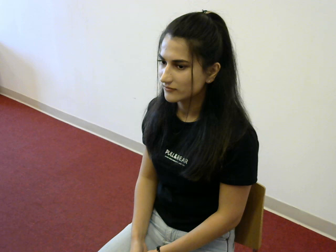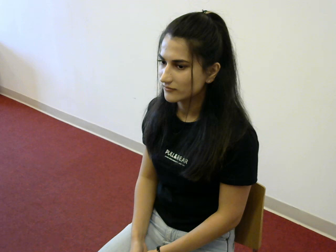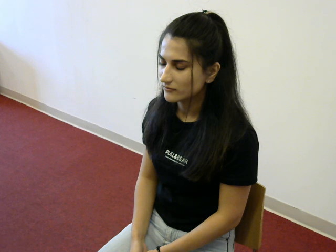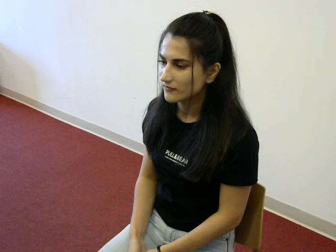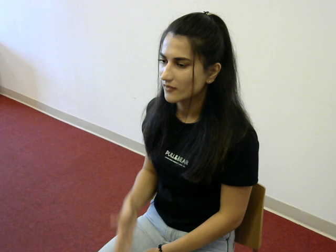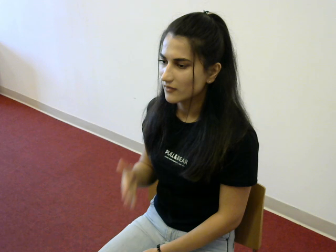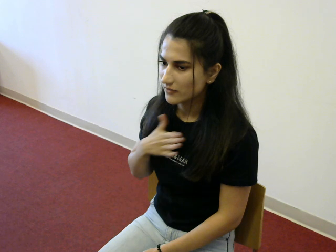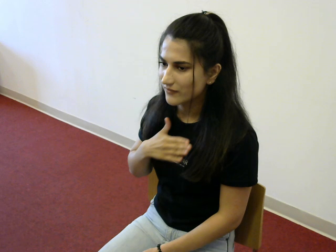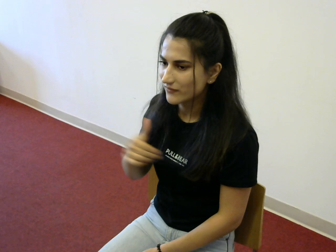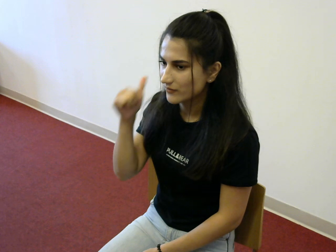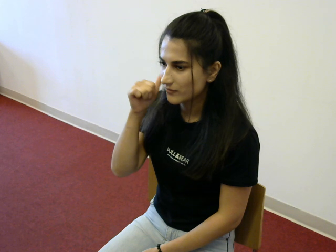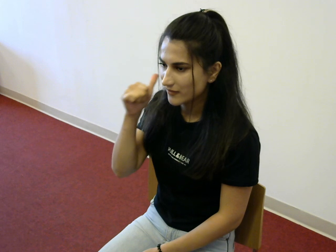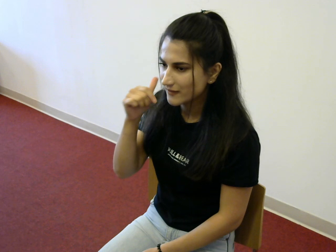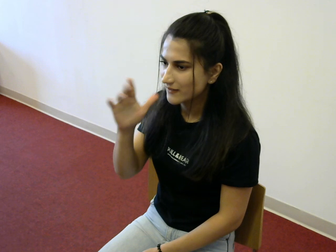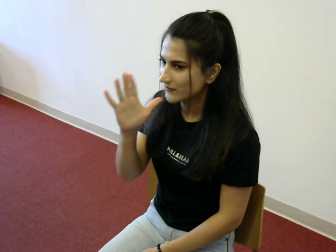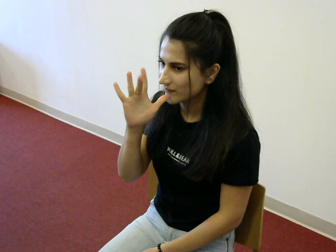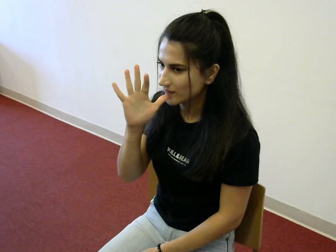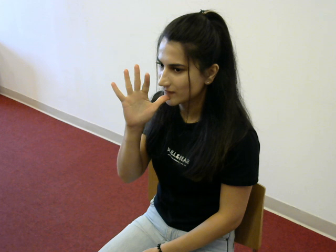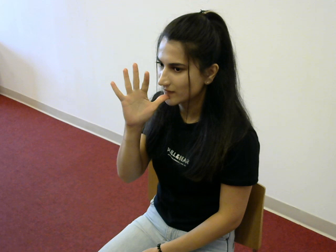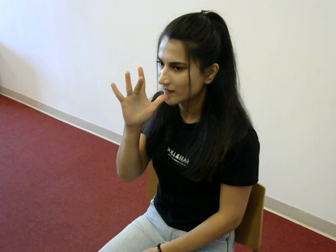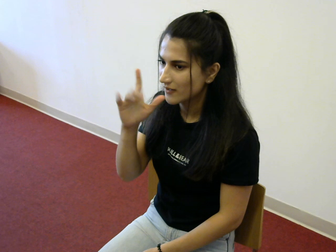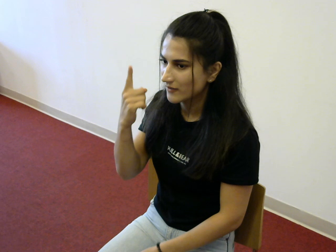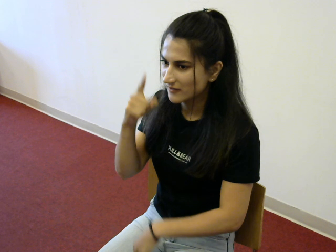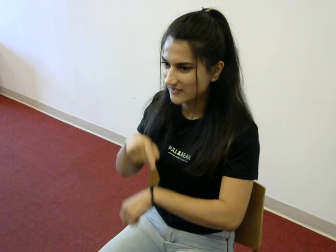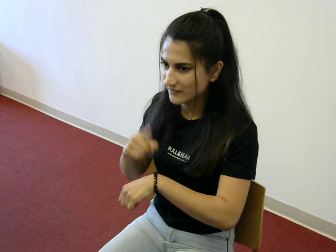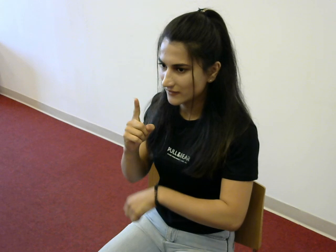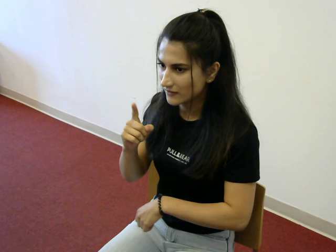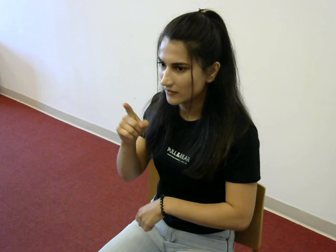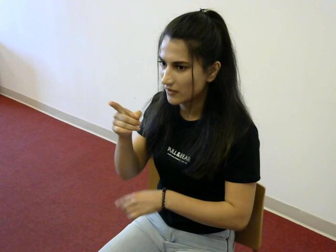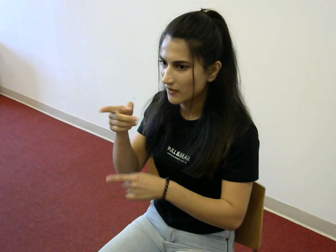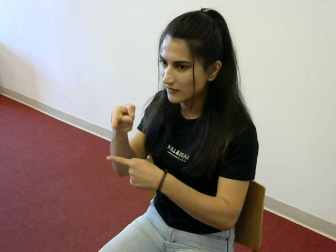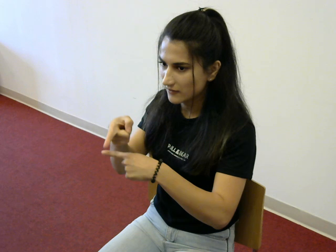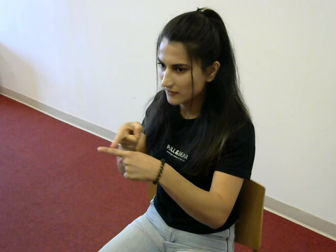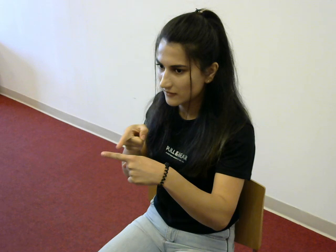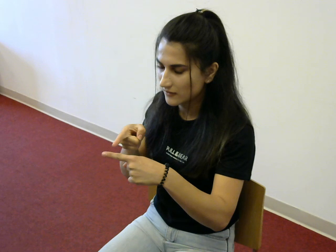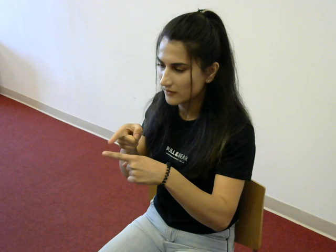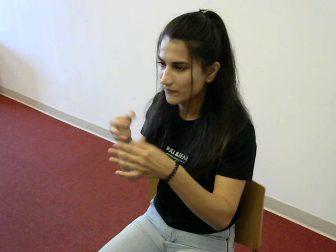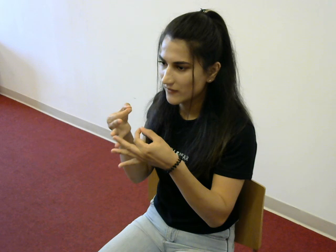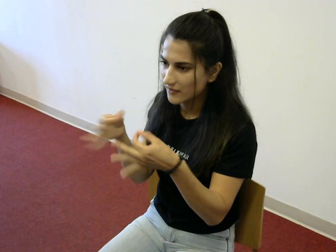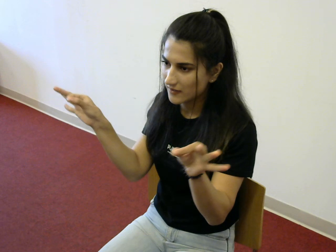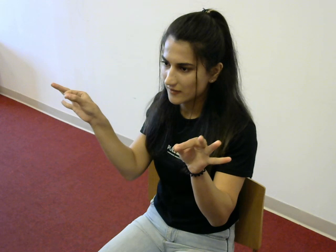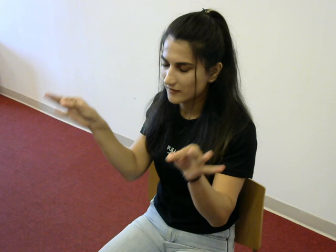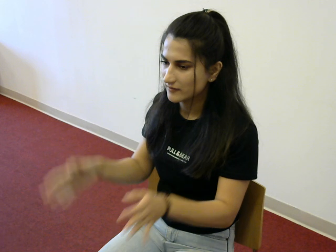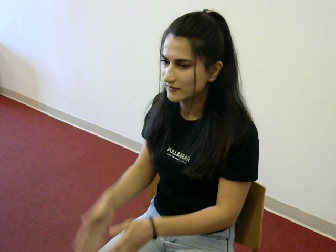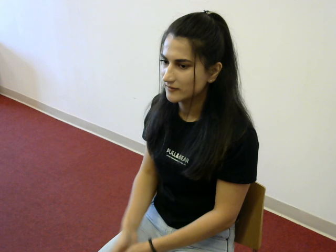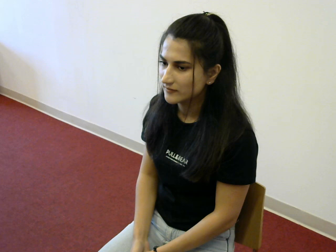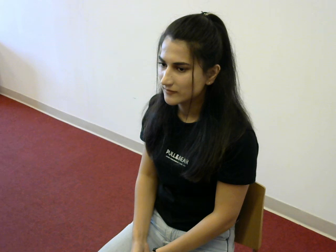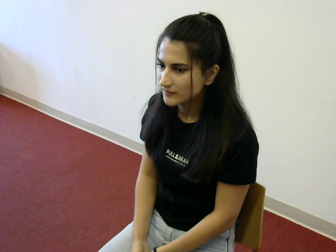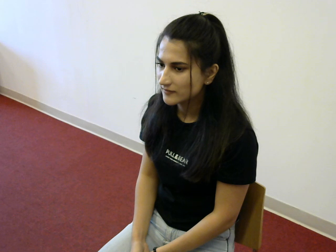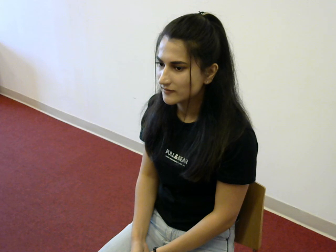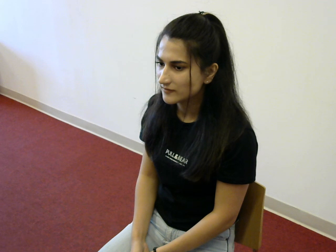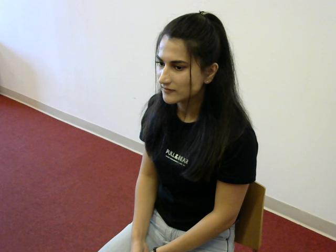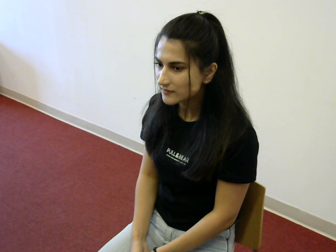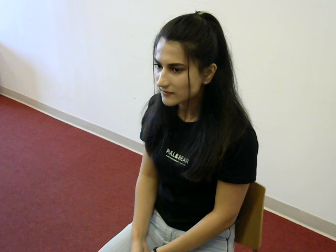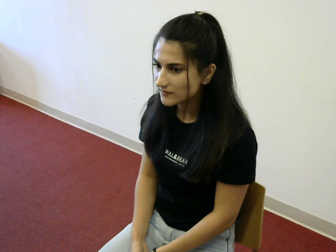Mən sabah saat birin yarısı boşam